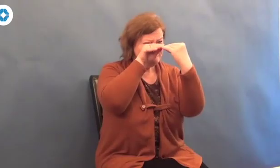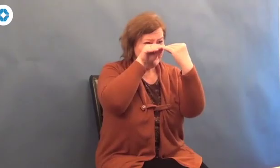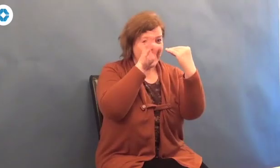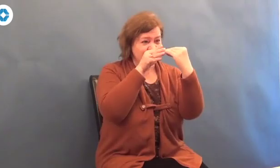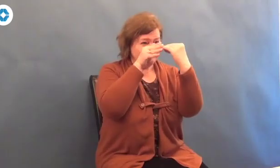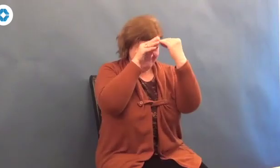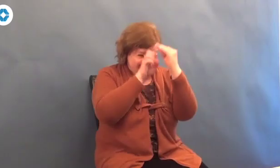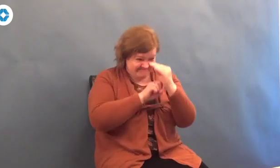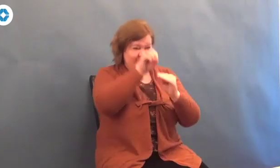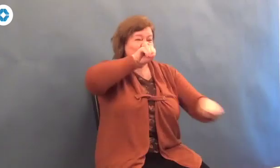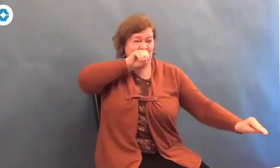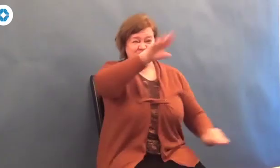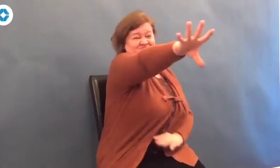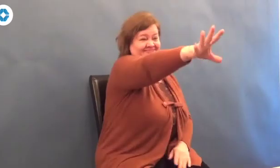Nagle ryba wyskakuje i wypluwa wodę.